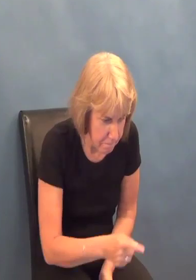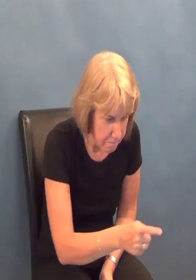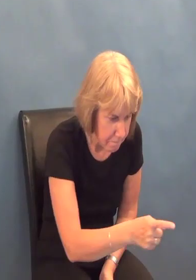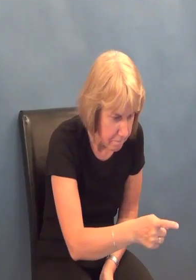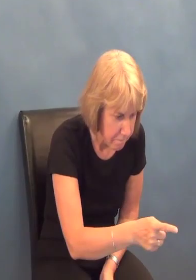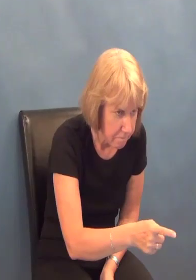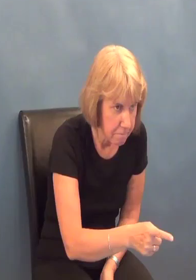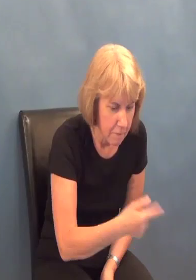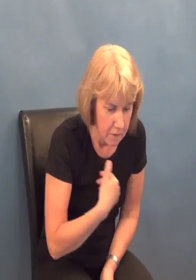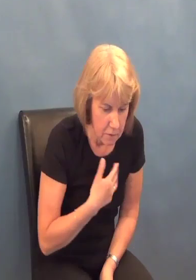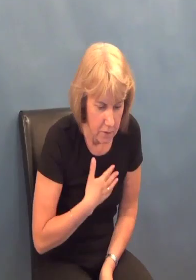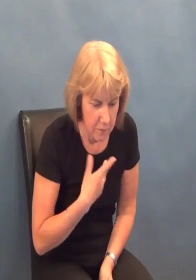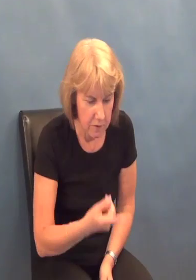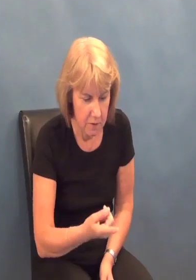Ja w sobotę?